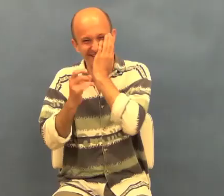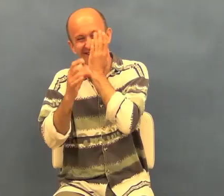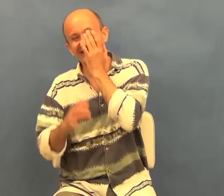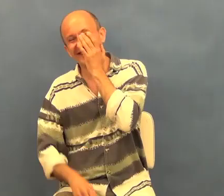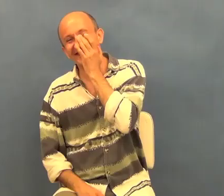Tak, tak.